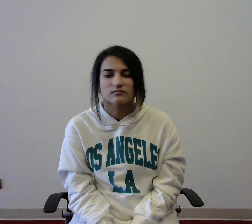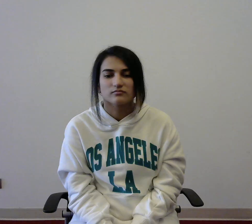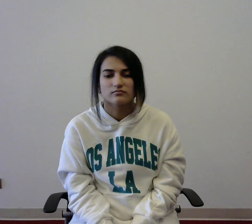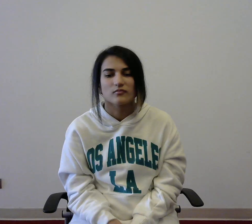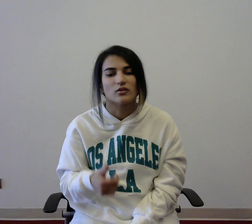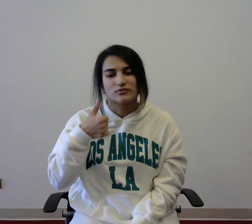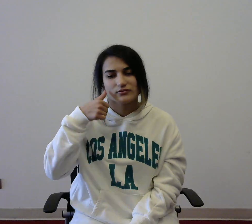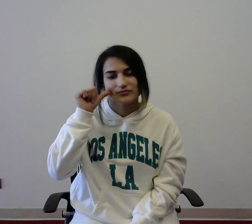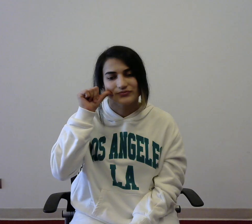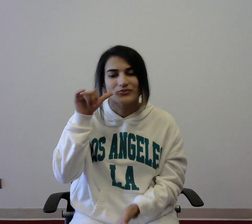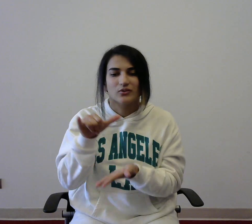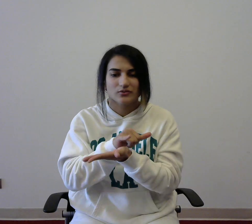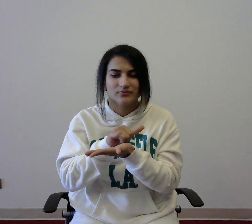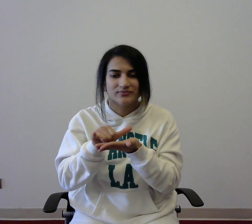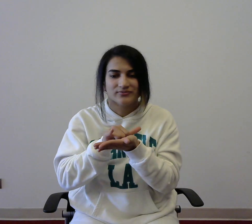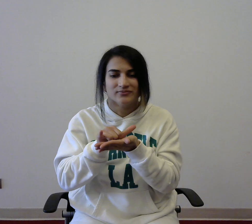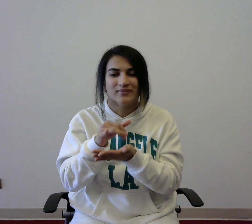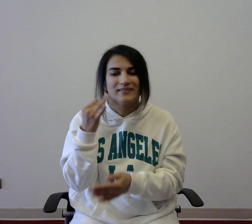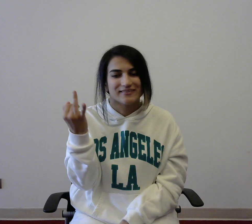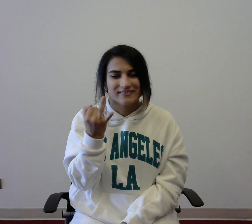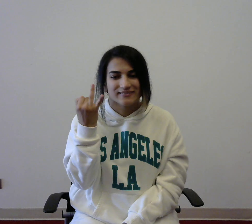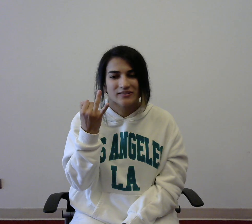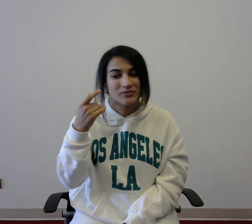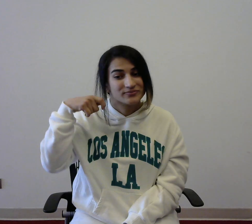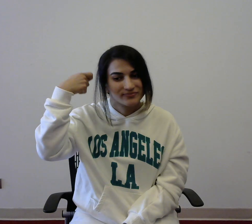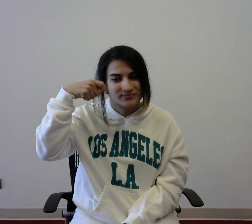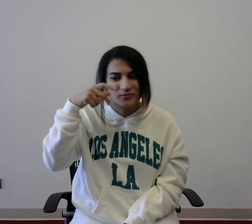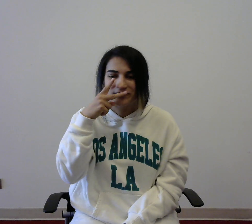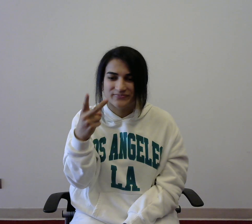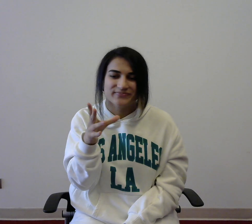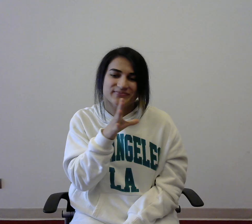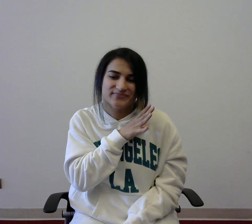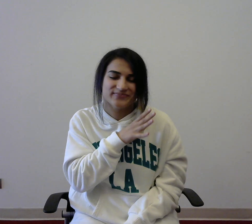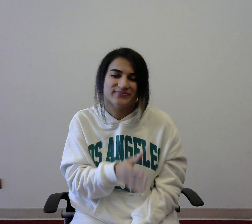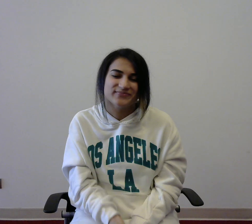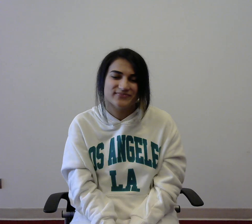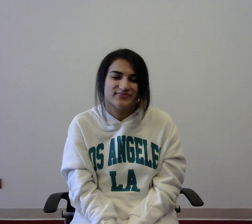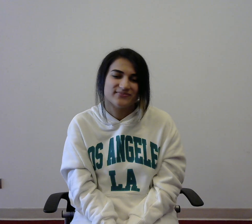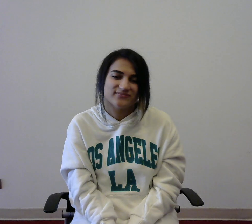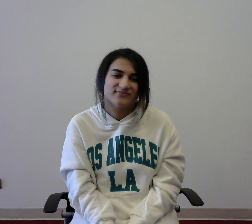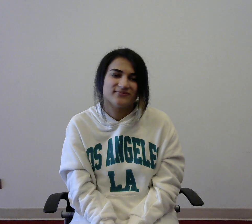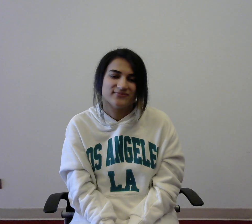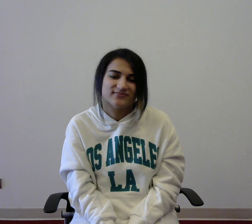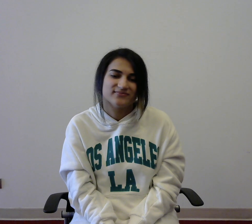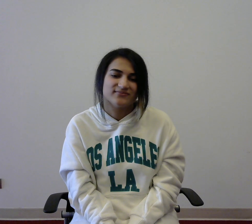Dünən YouTube da maraqlı videoya baxmışam